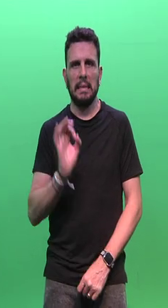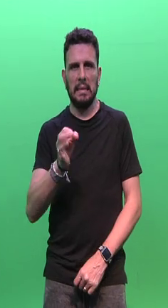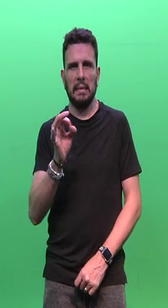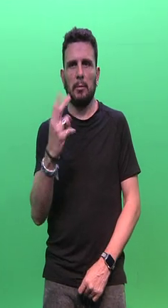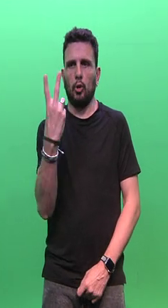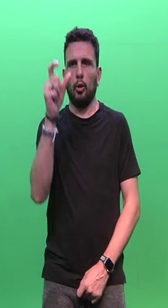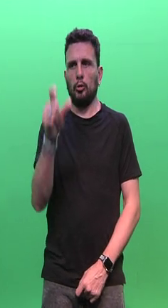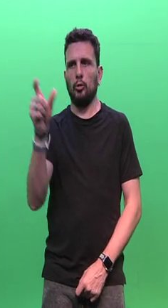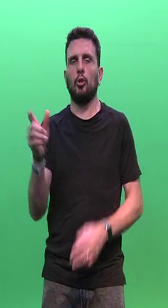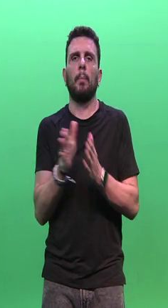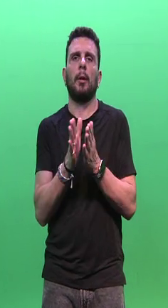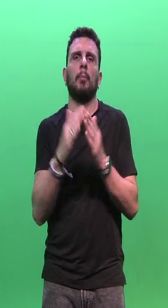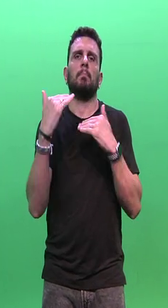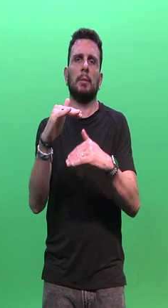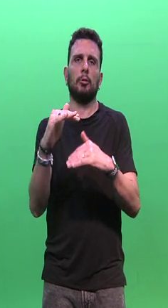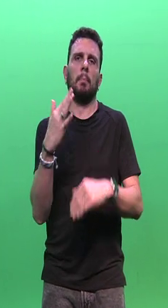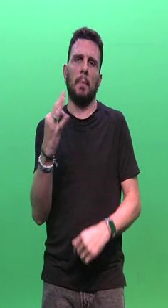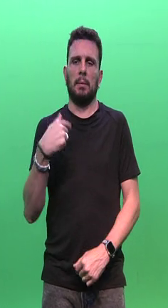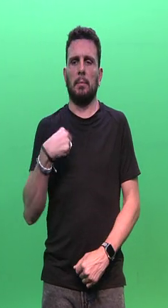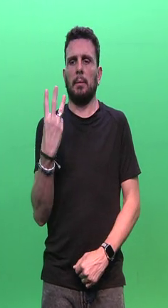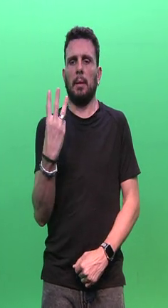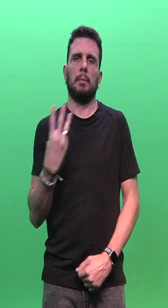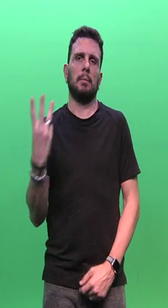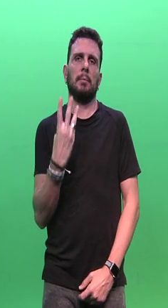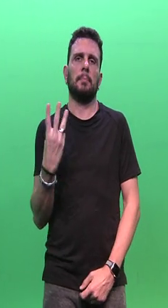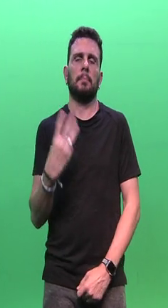Sí, som dos companys de pis i jo, en total som tres.